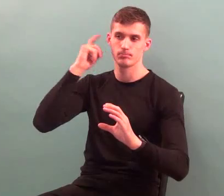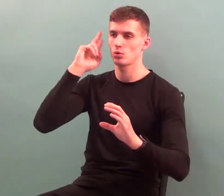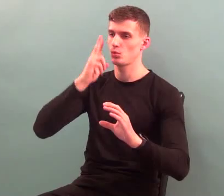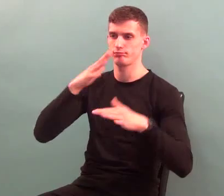Wszyscy razem.